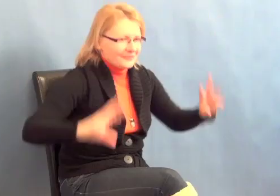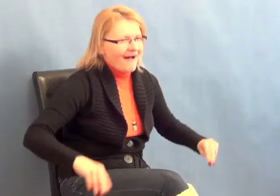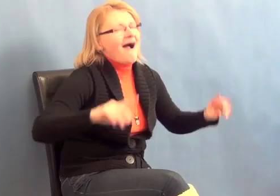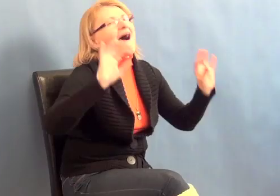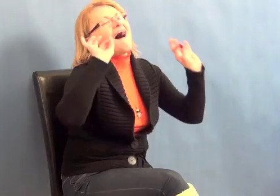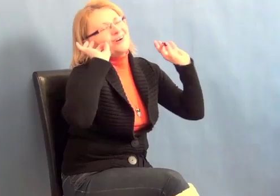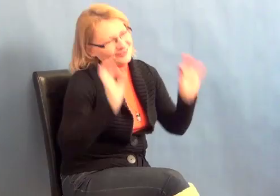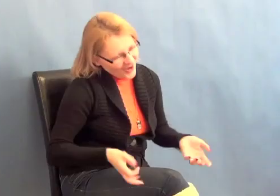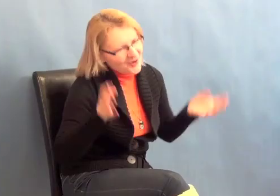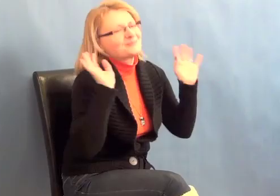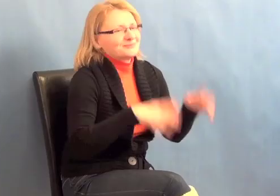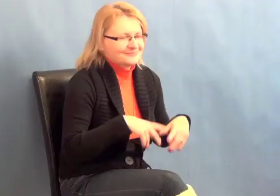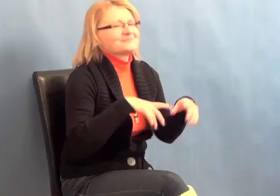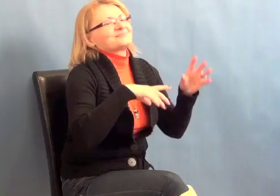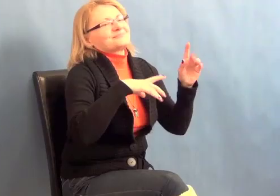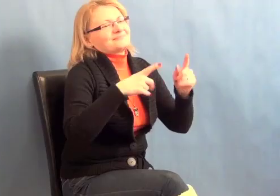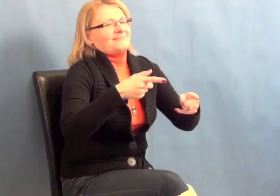Dobrze, już po wszystkim.